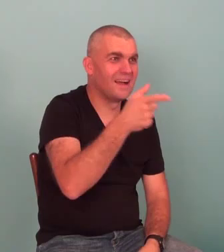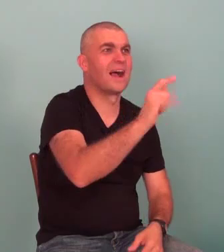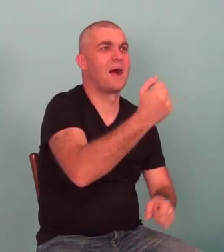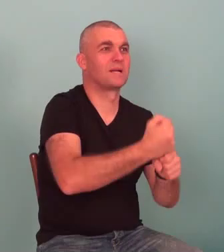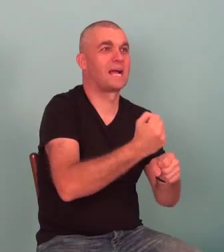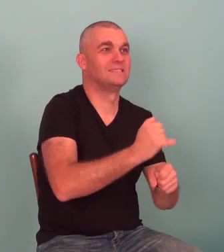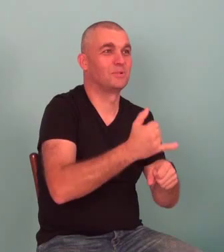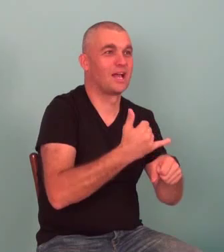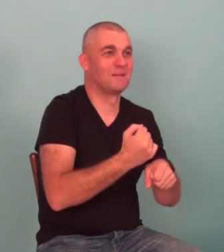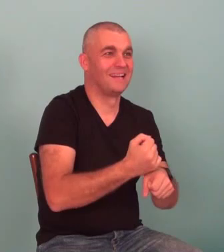Jak pracujesz w piątek?